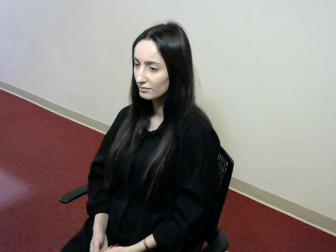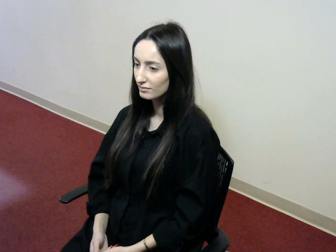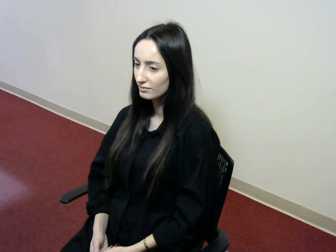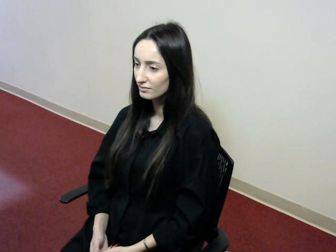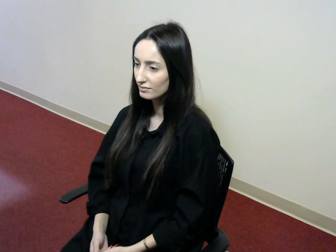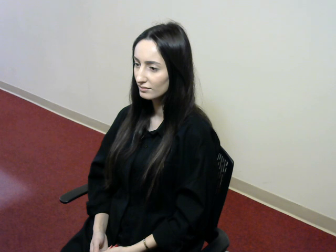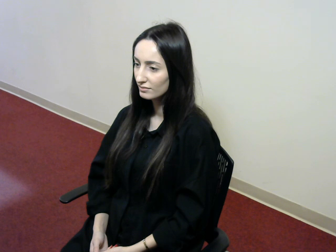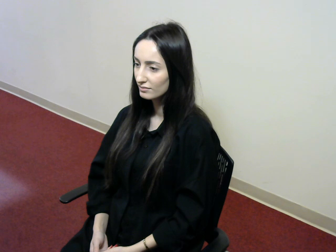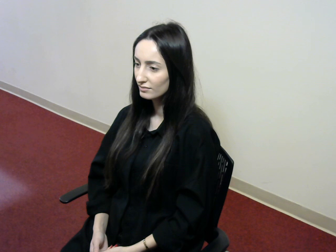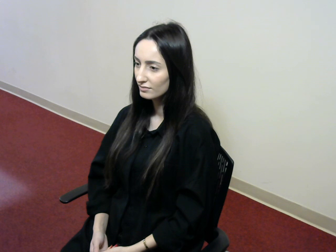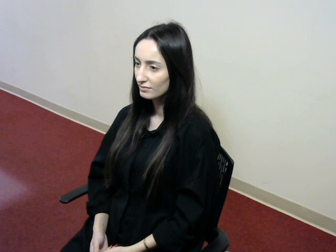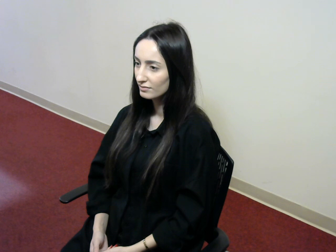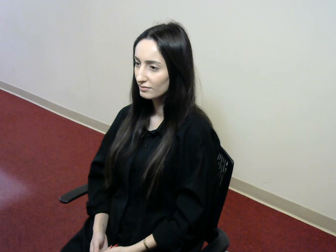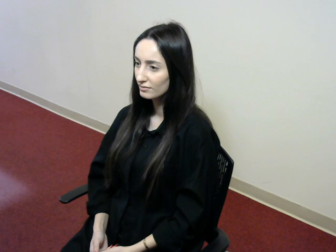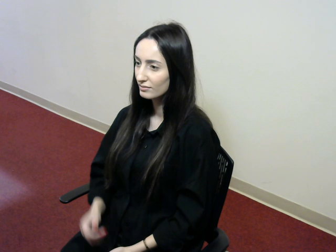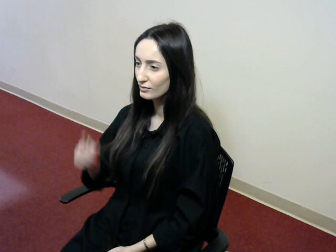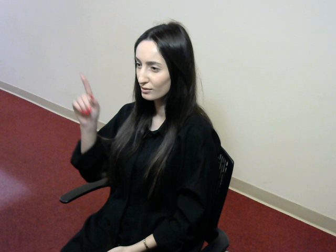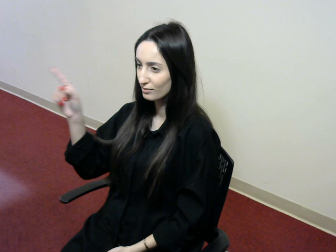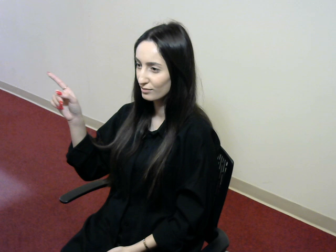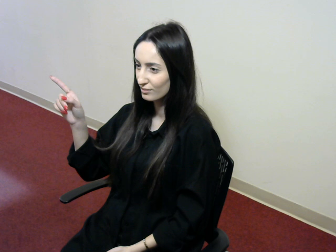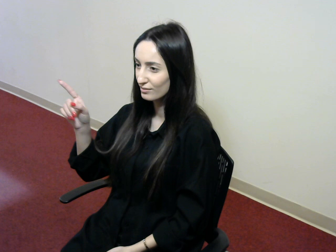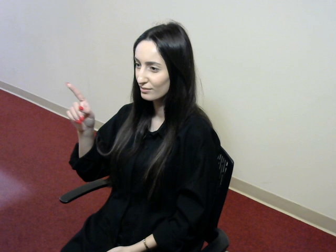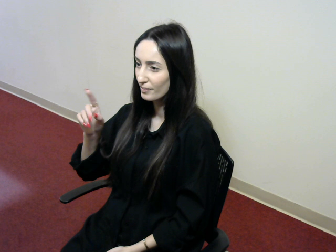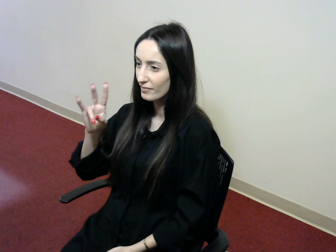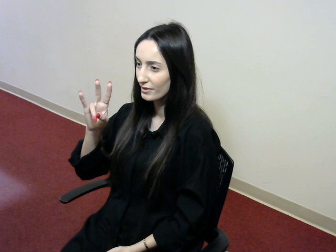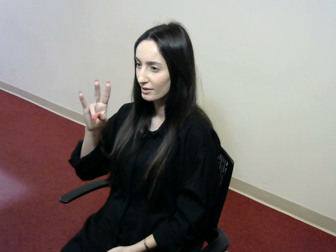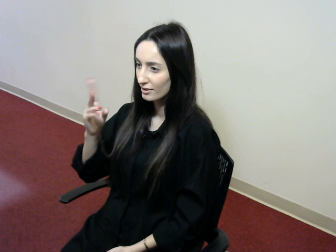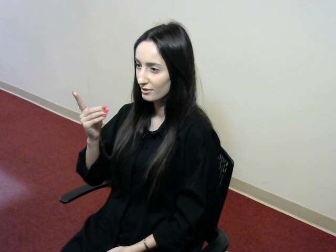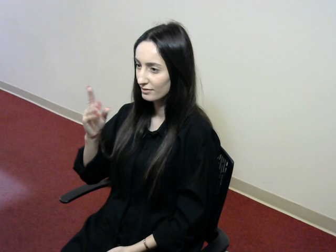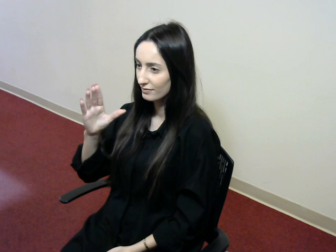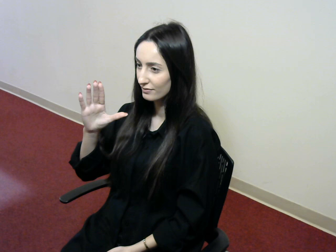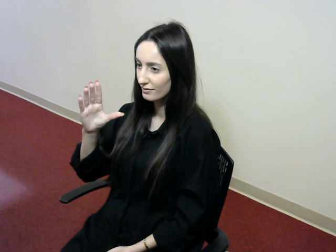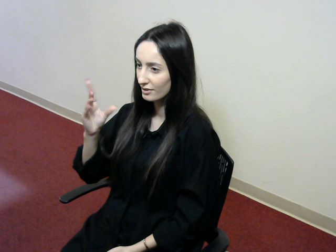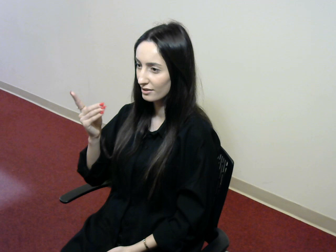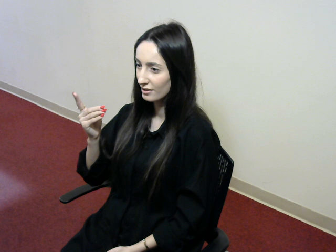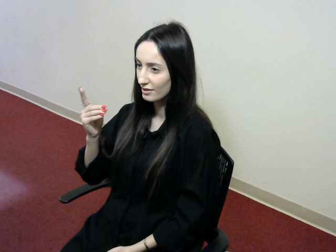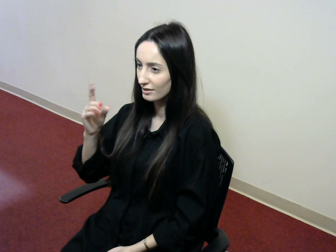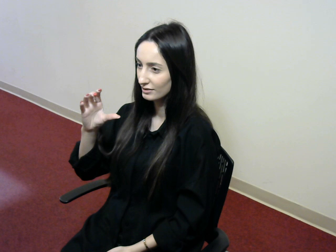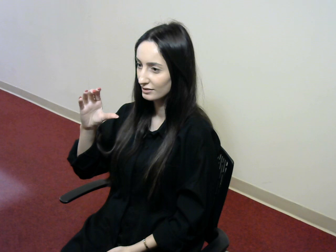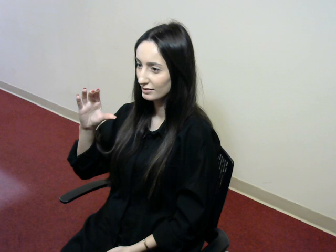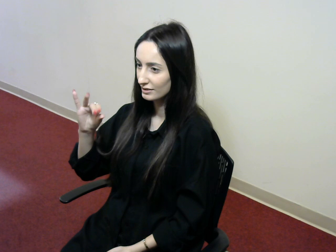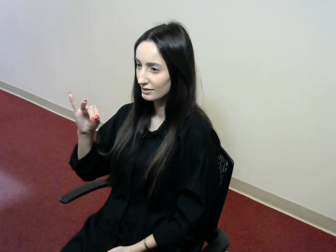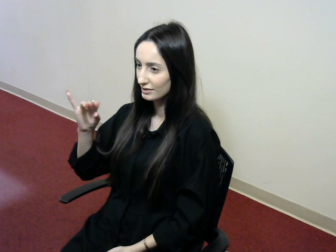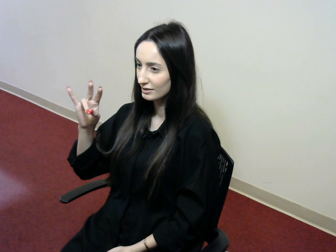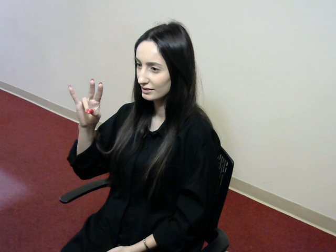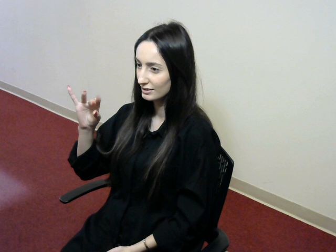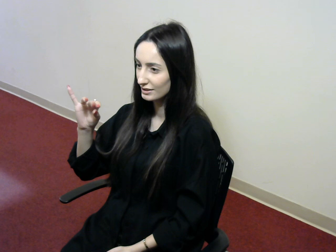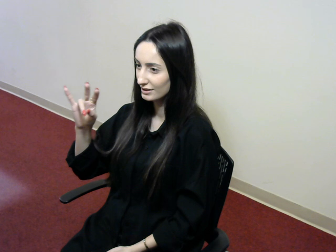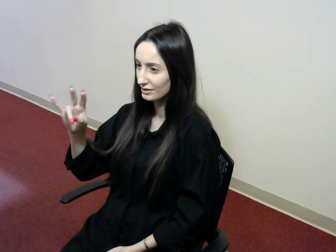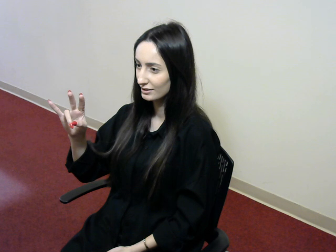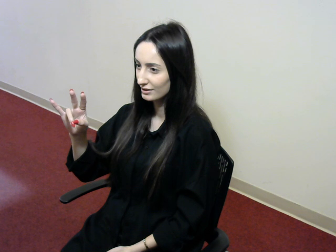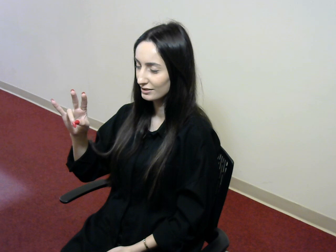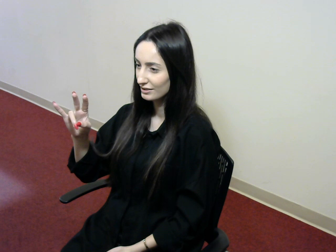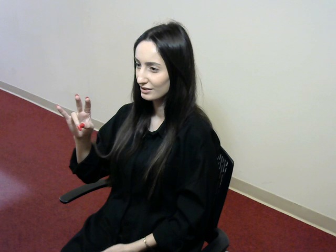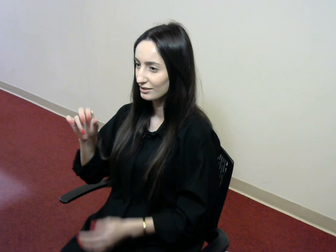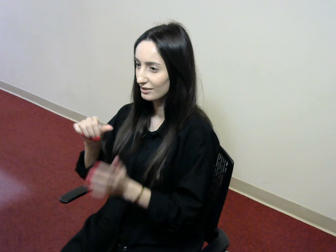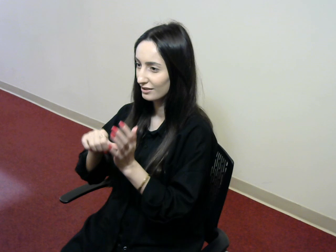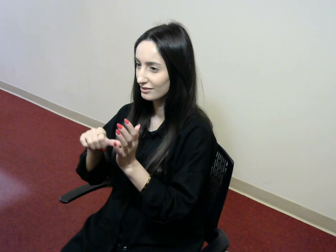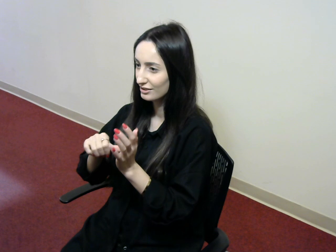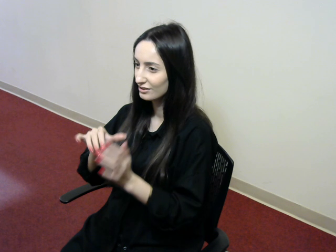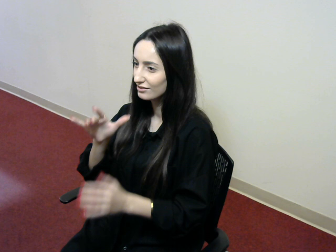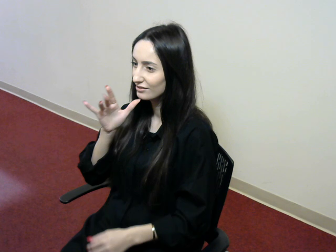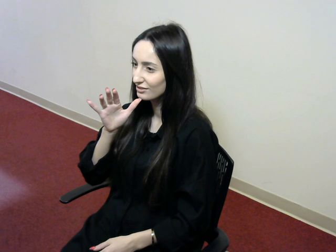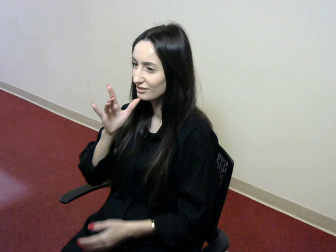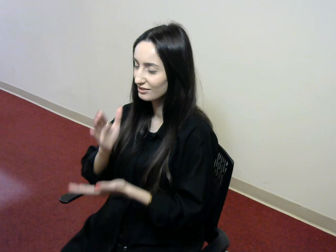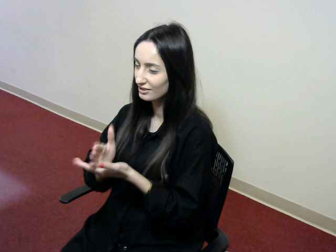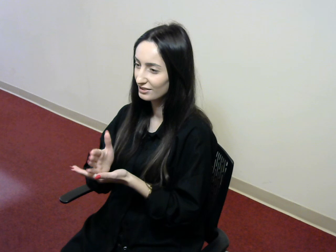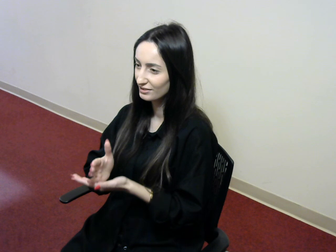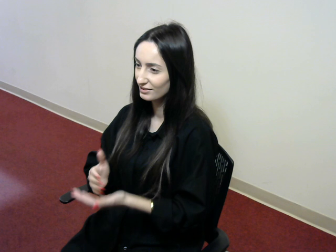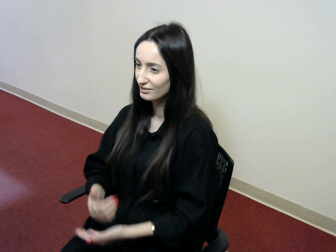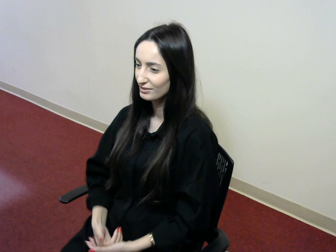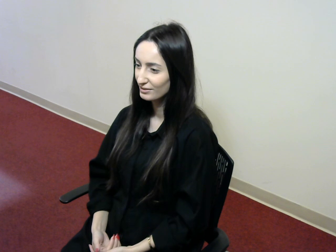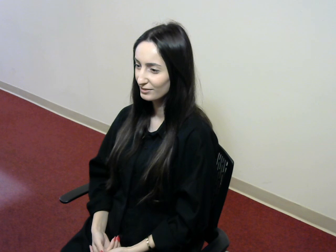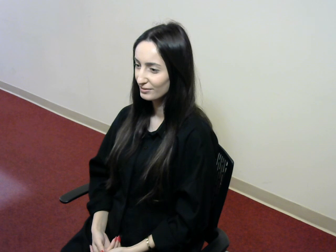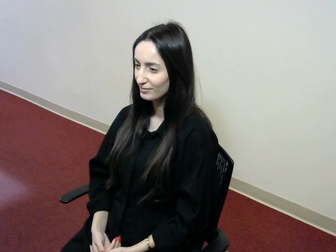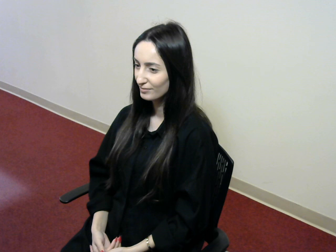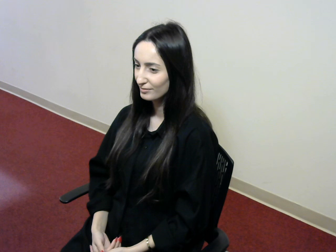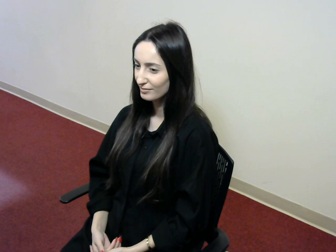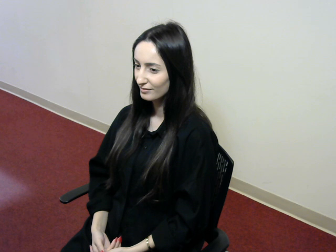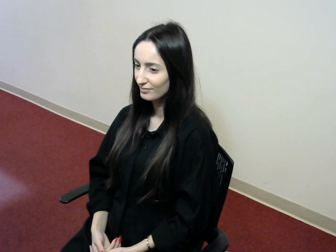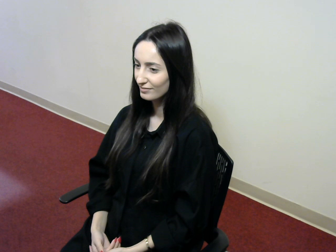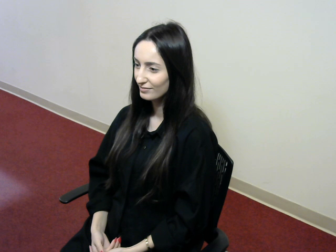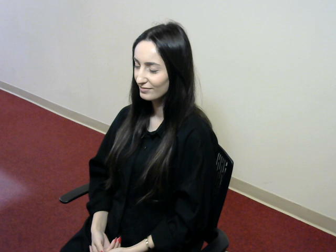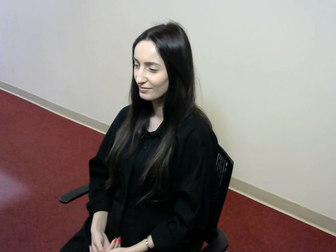Onun nəvəsinin 6 yaşı var